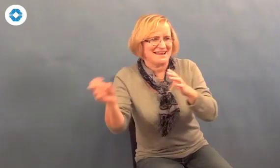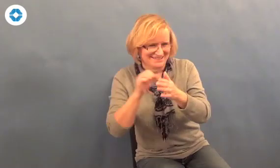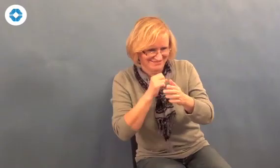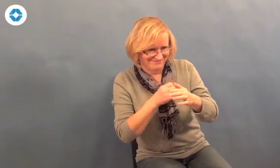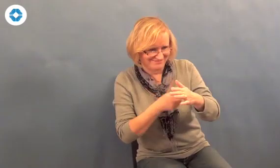Babcia go wyrzuciła.